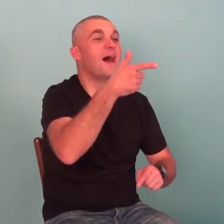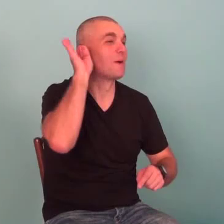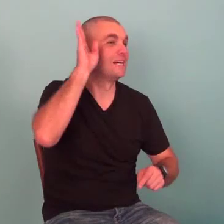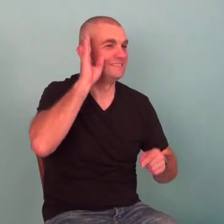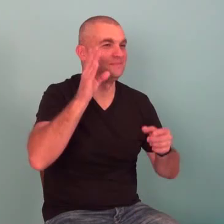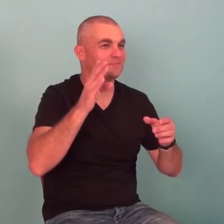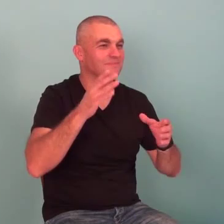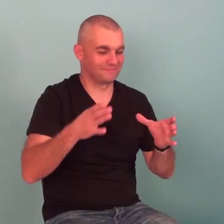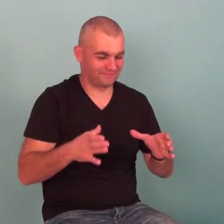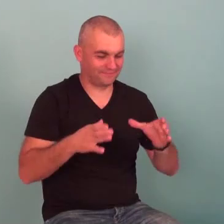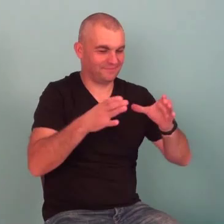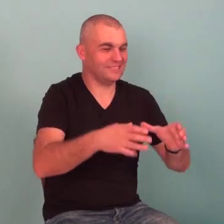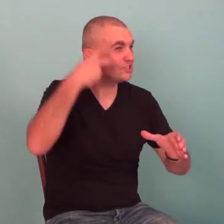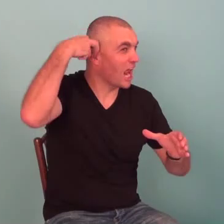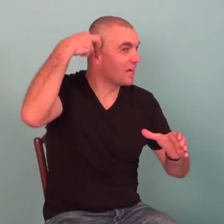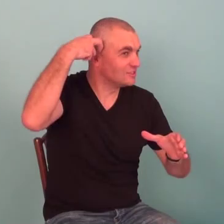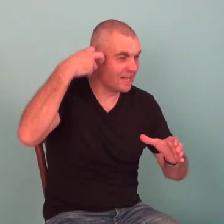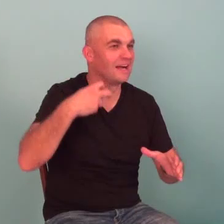Miś postawił na stole miskę z czereśniami.